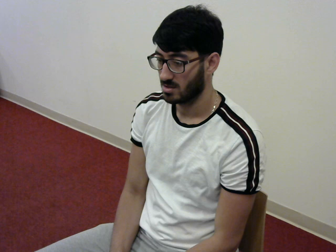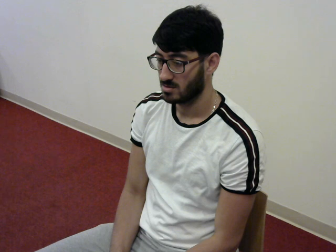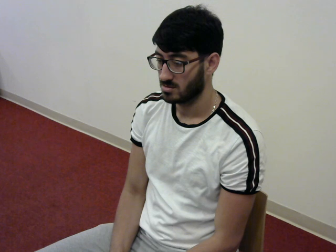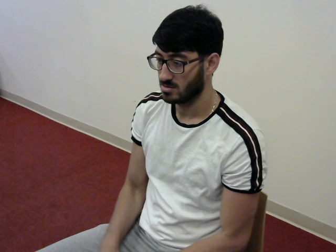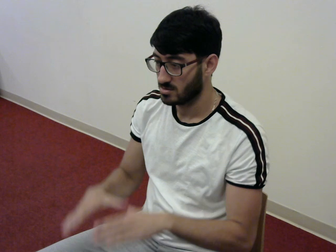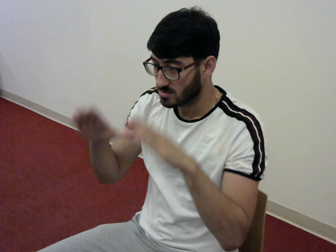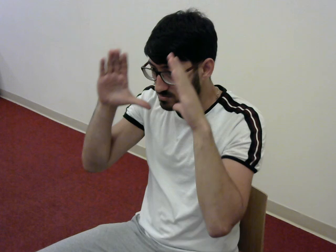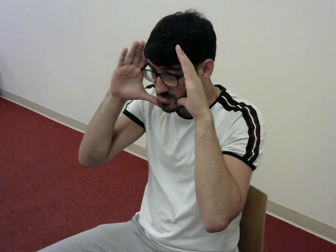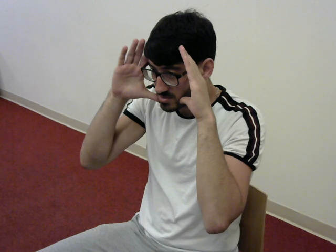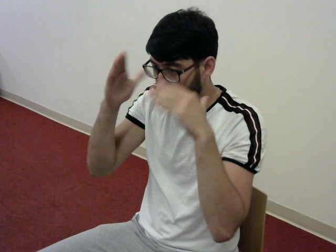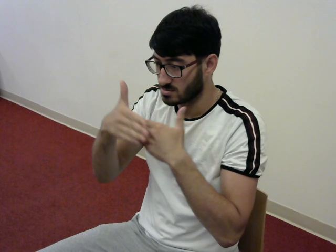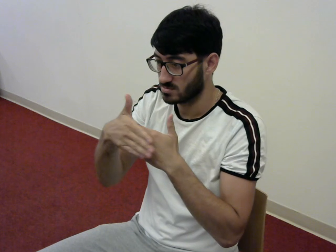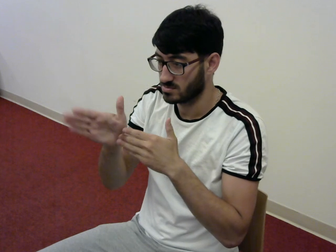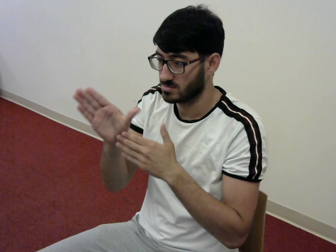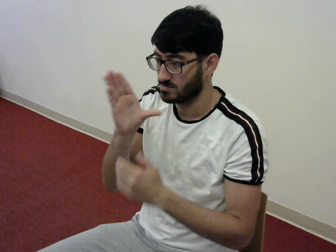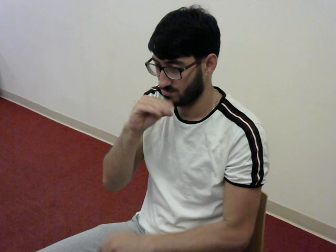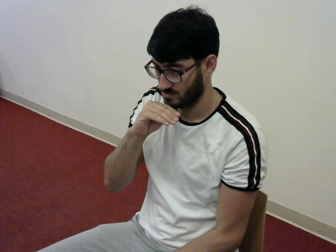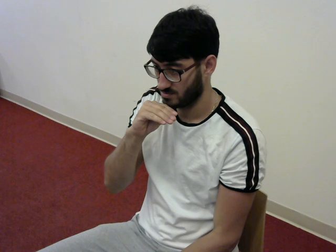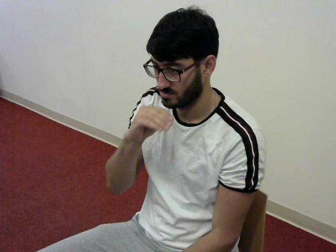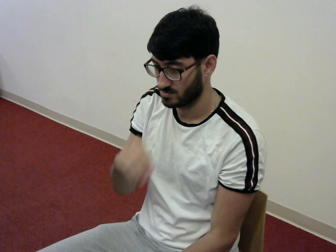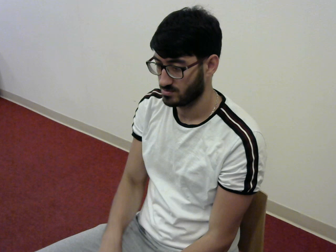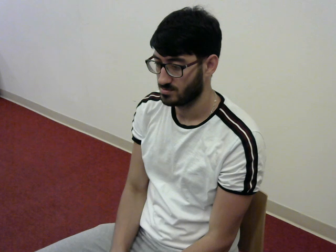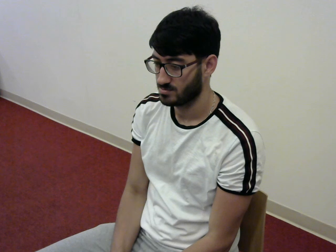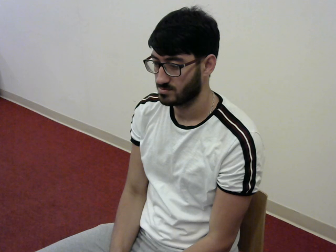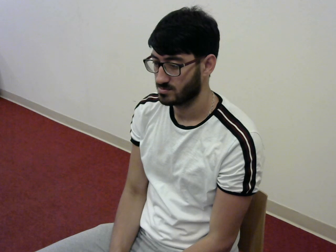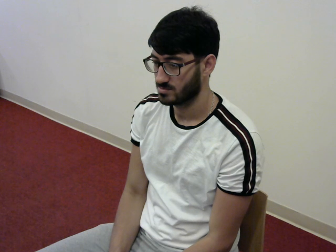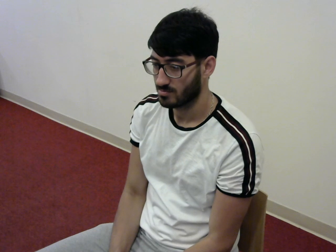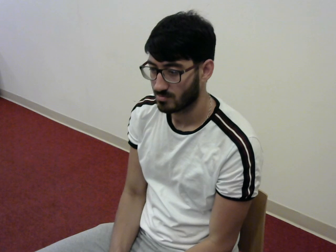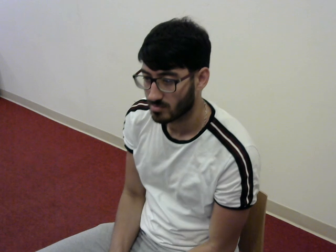Pəncərəni aça bilərsinizmi?